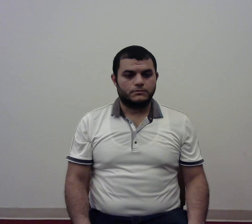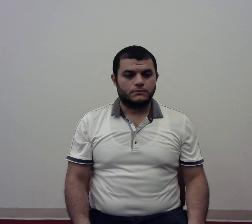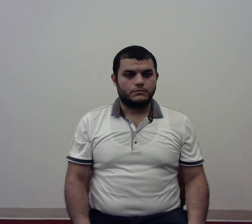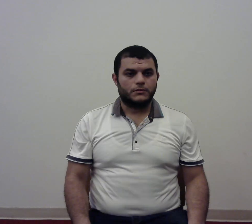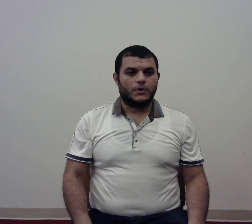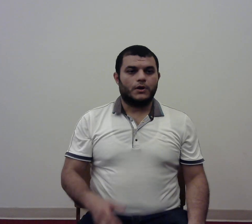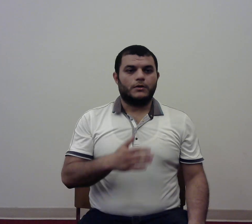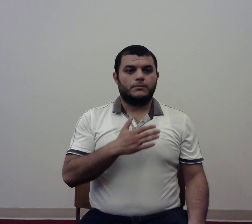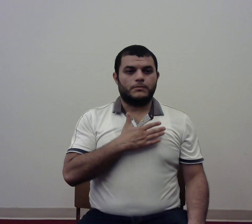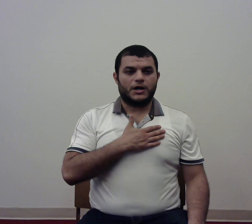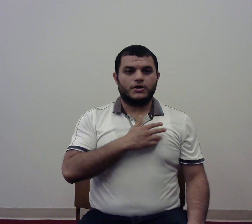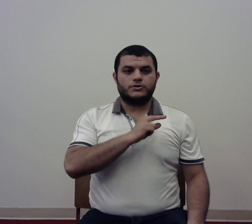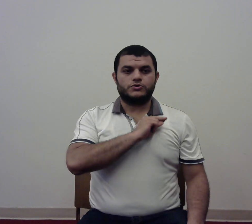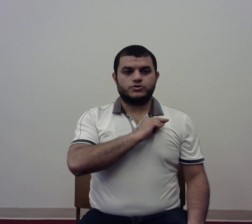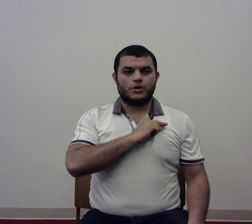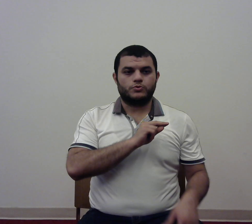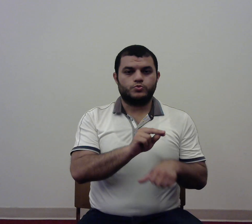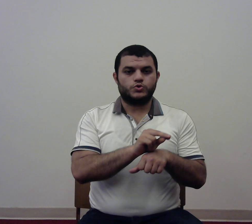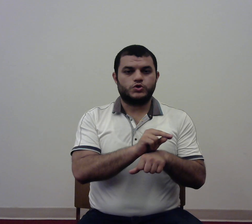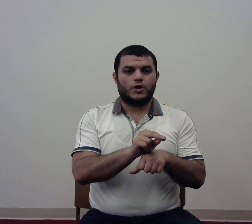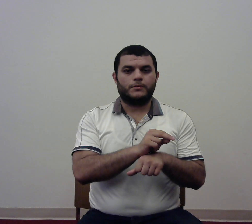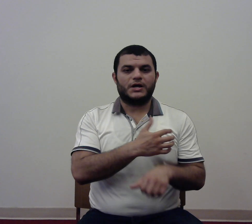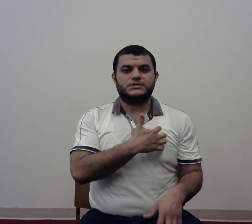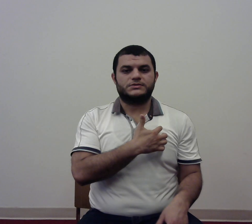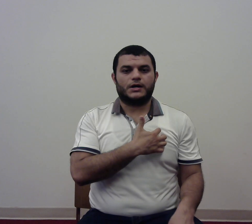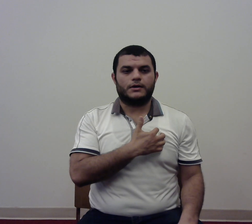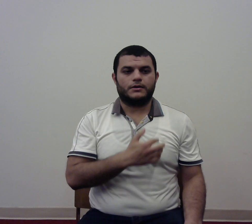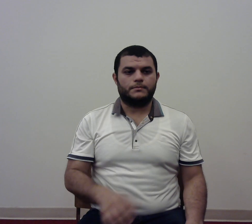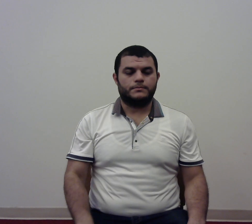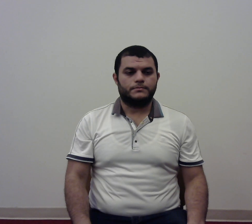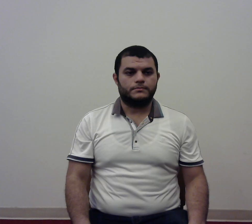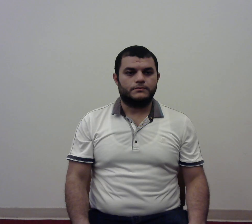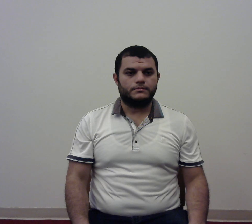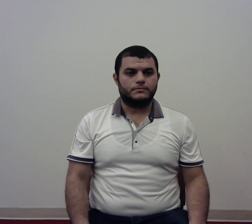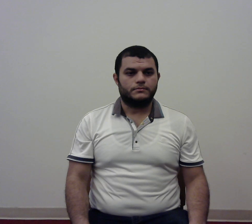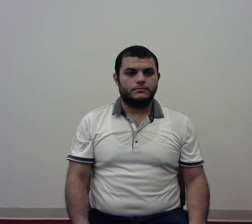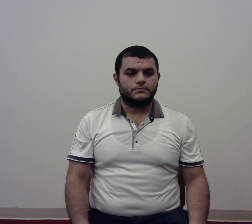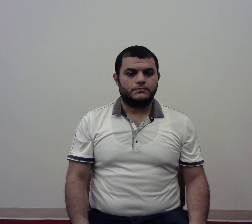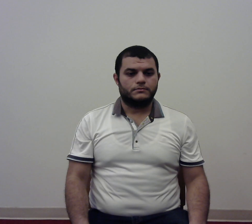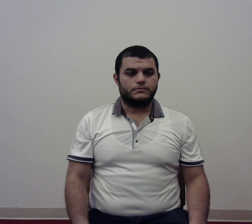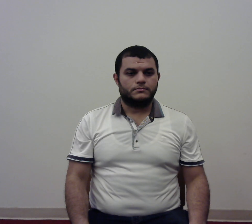Mən işə düzəlmək istəyirəm